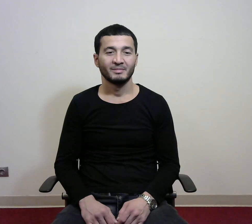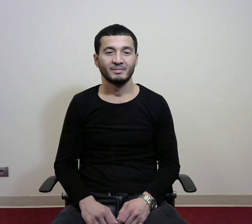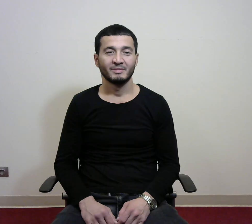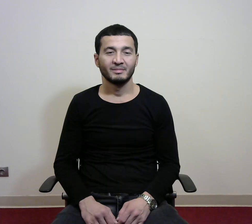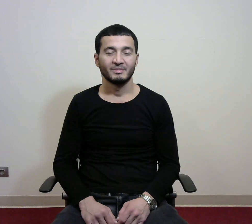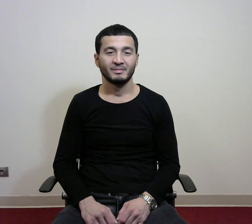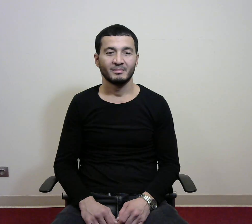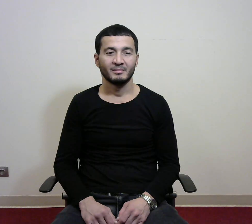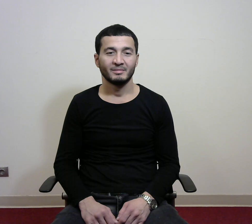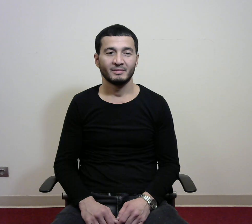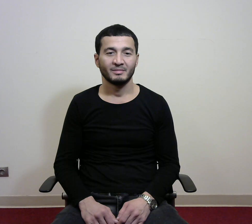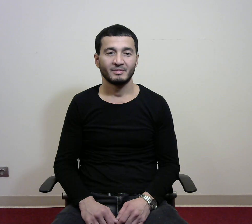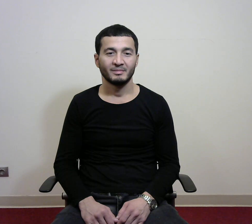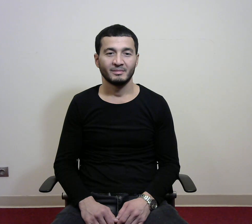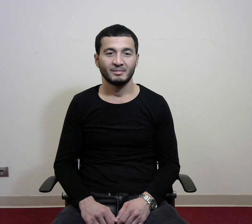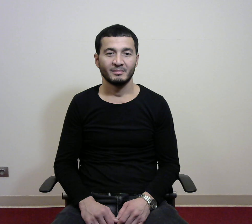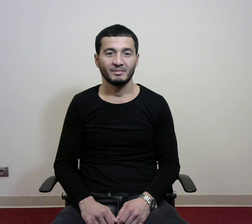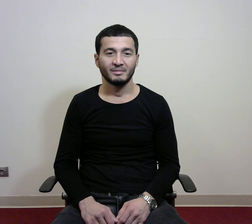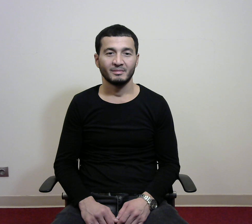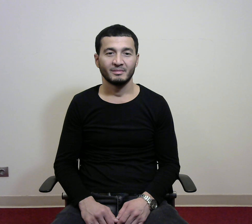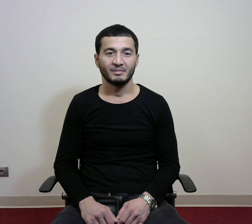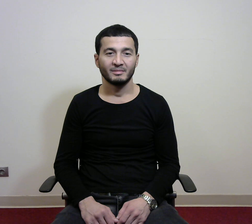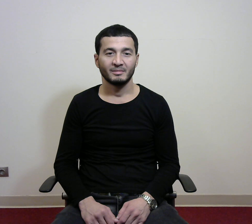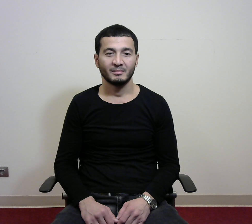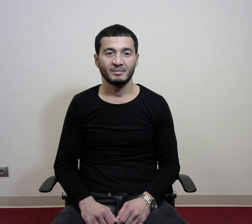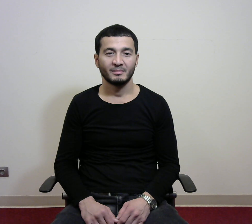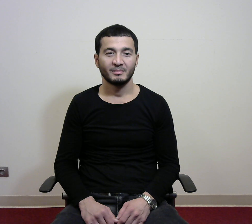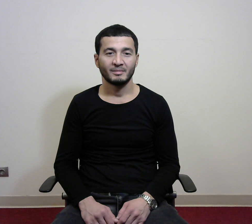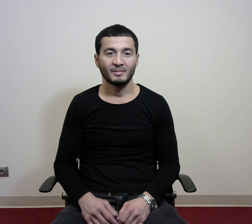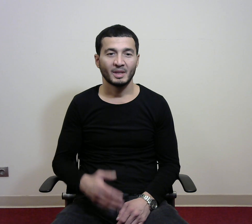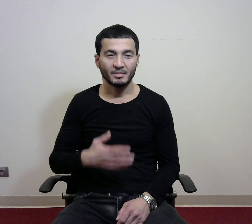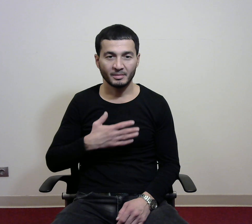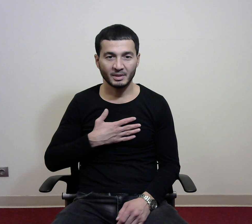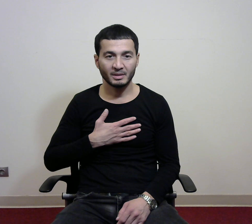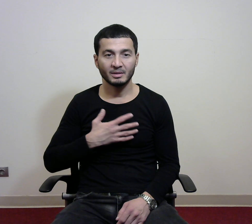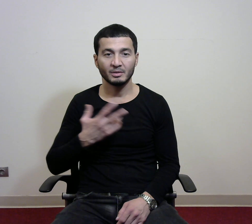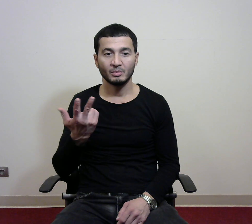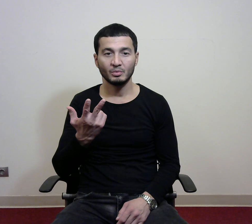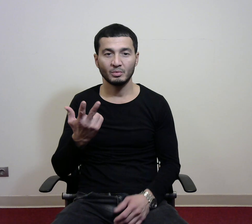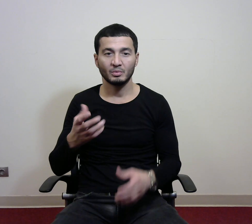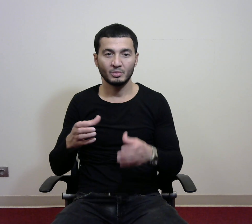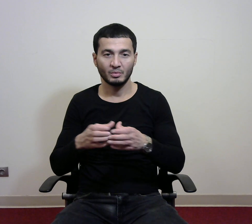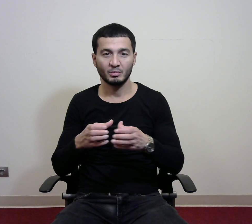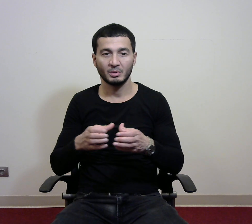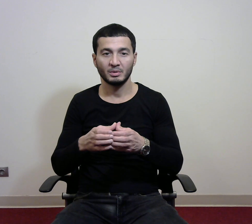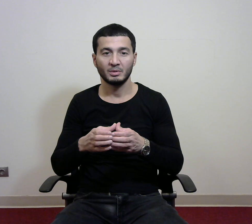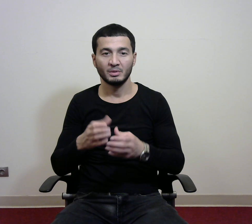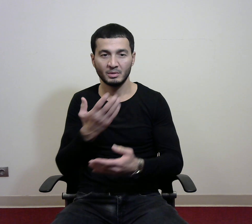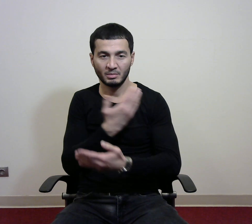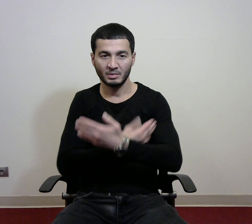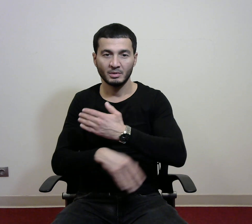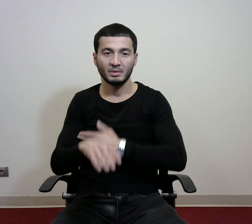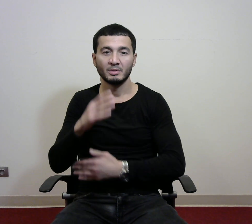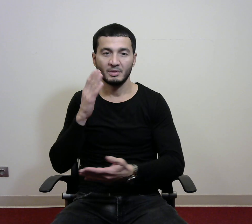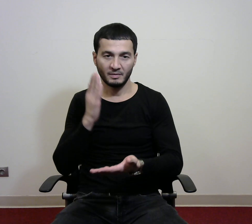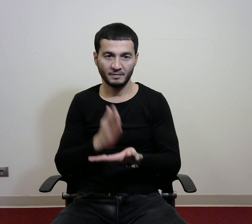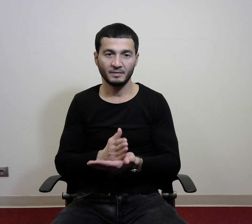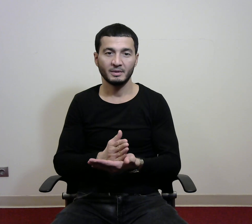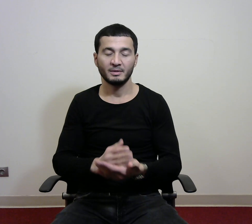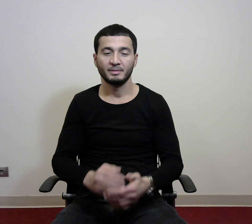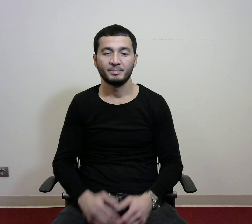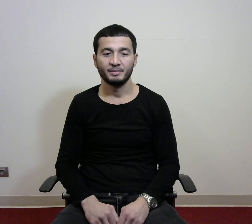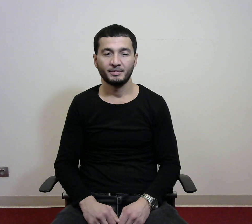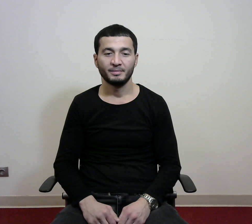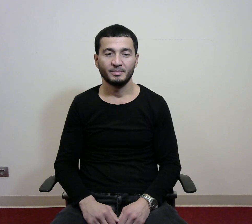Mənim üçünücü dərəcə əlilliyim var